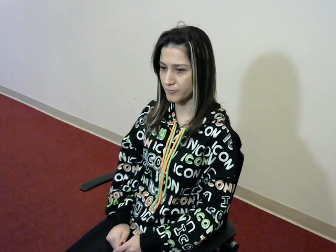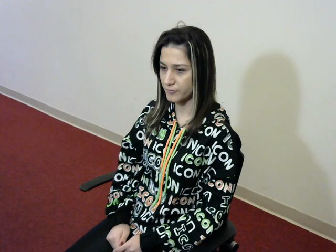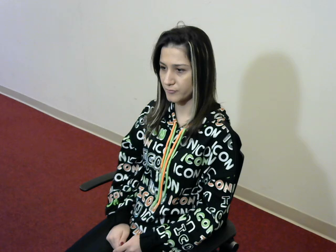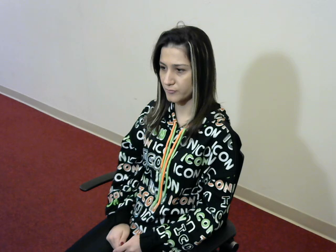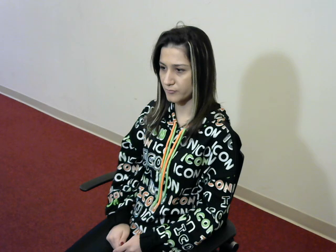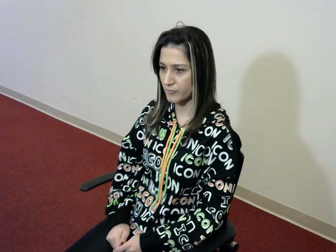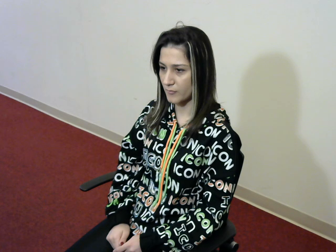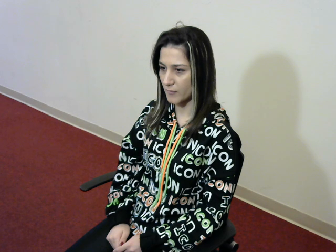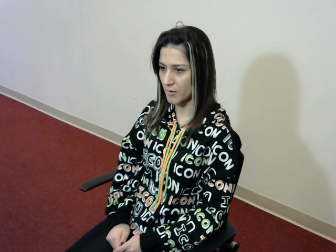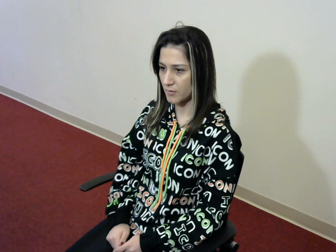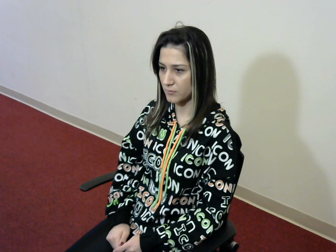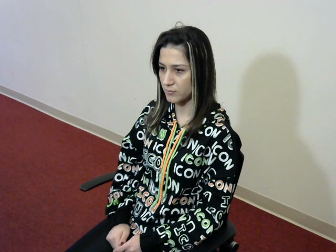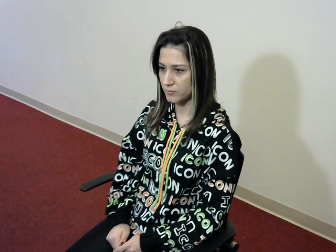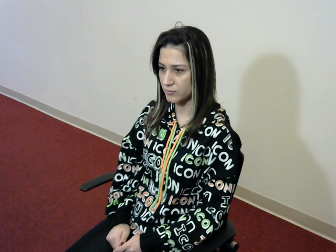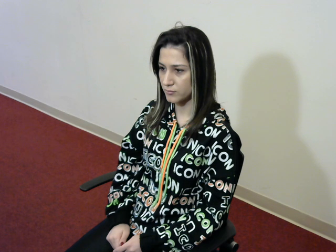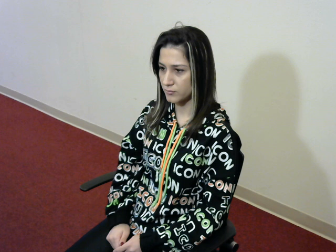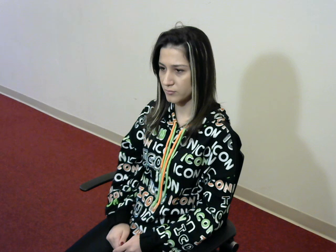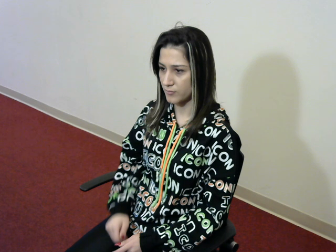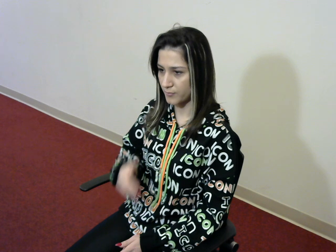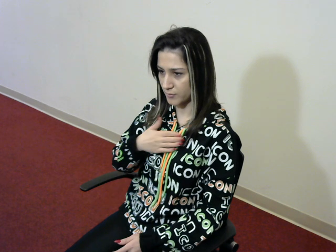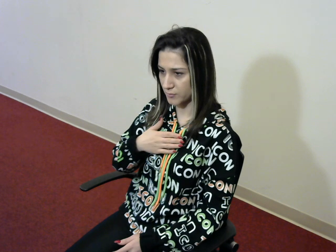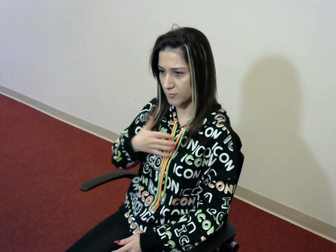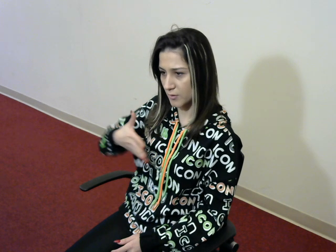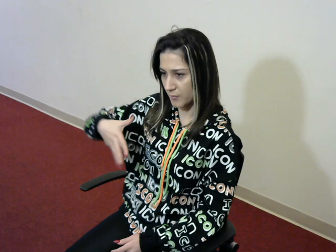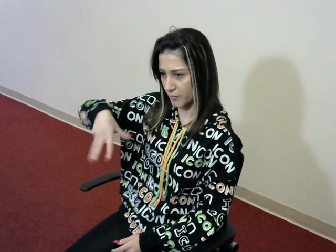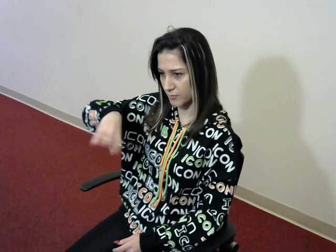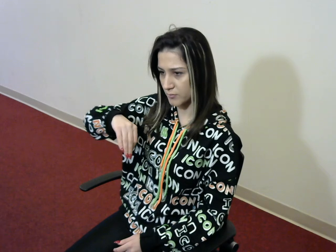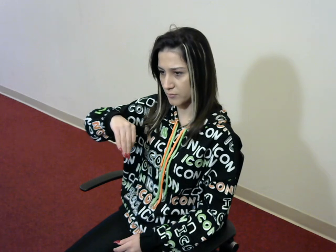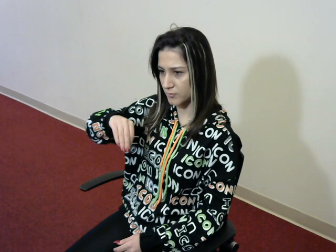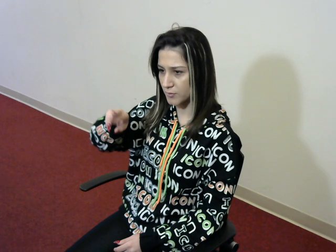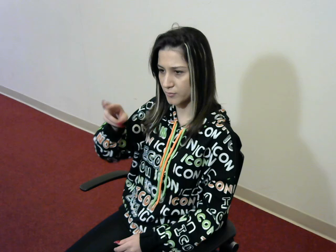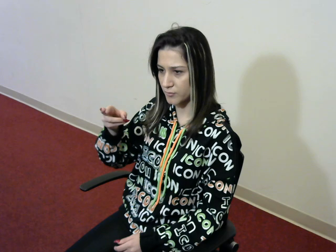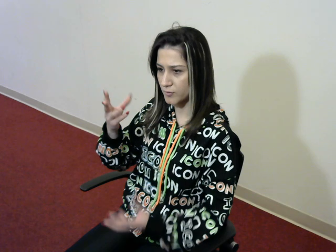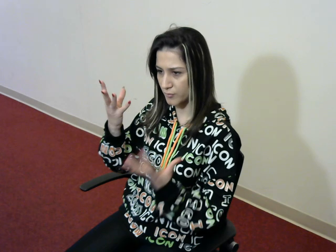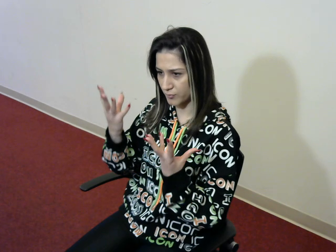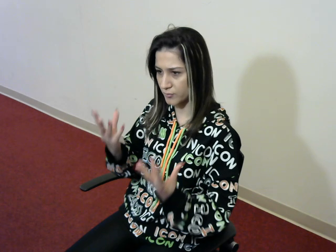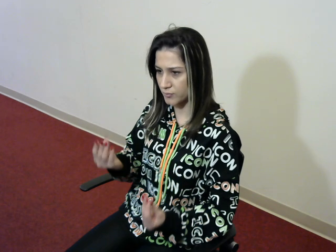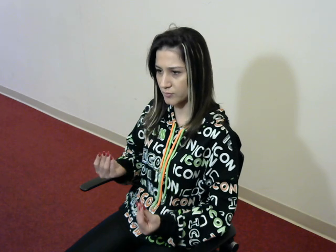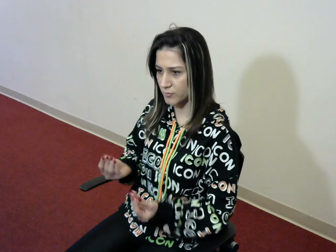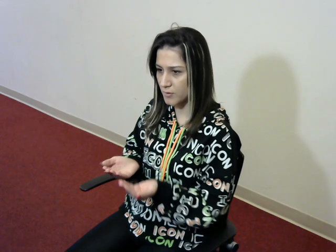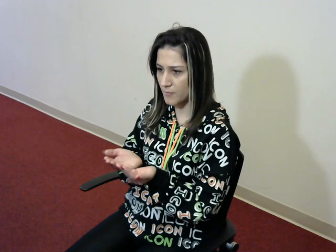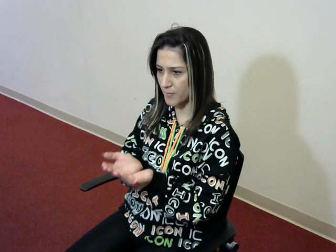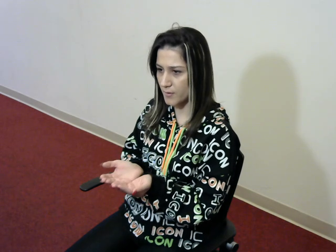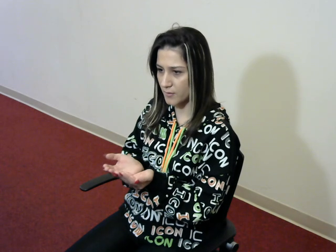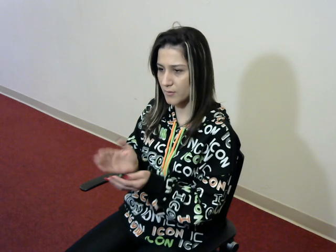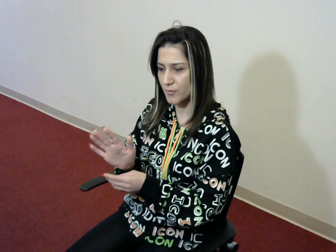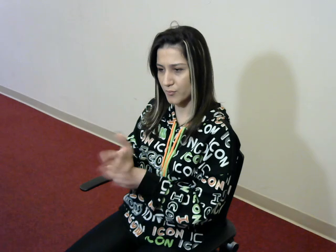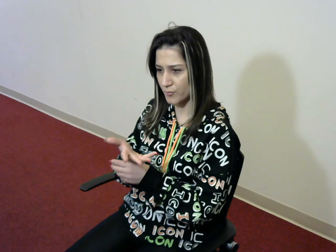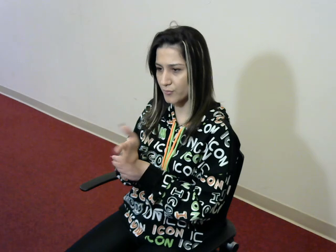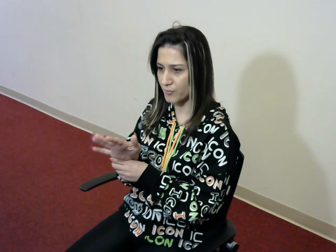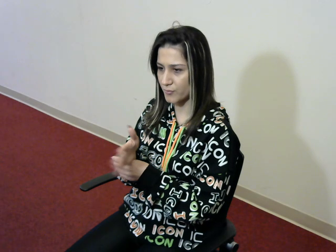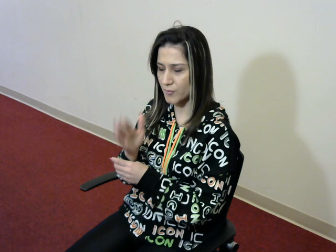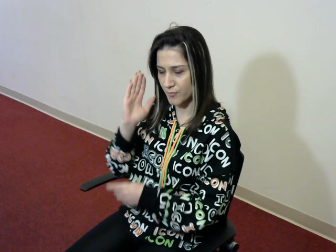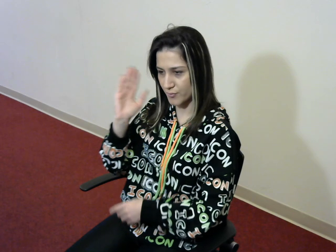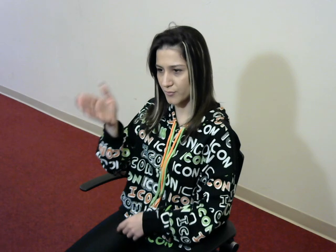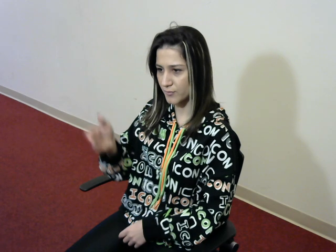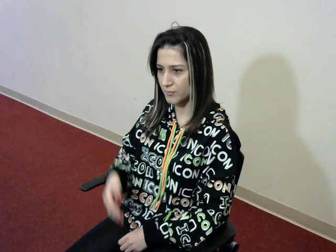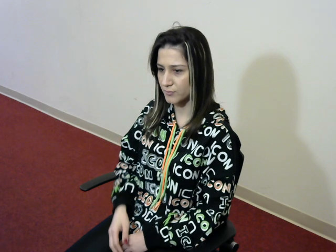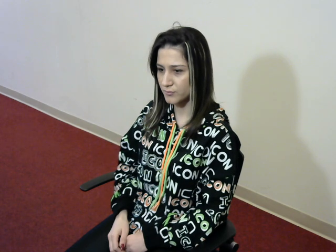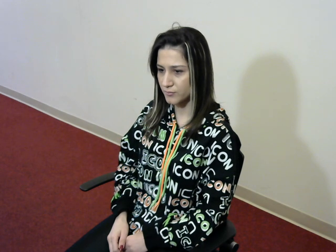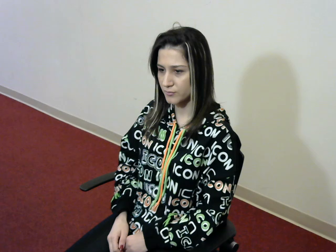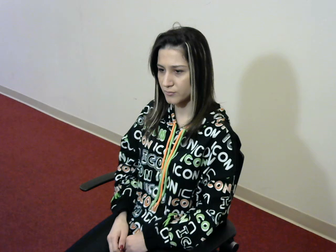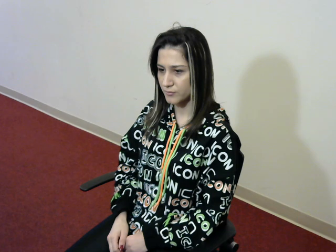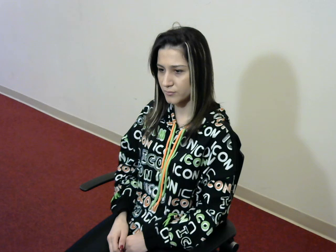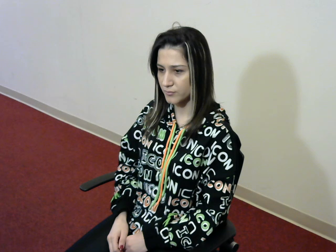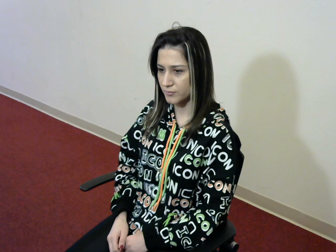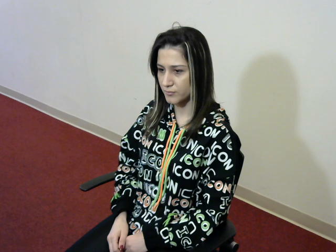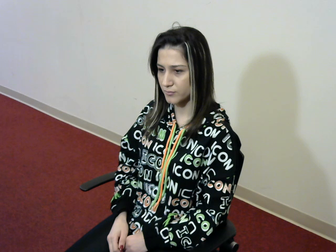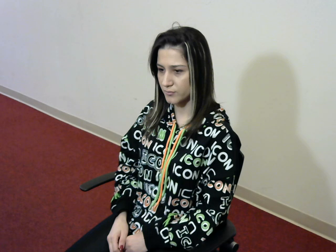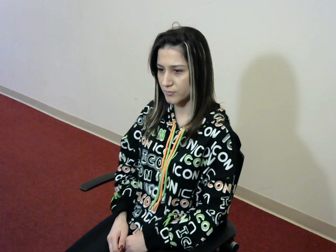Biz cümə günü gəmi gəzintisində olacağıq